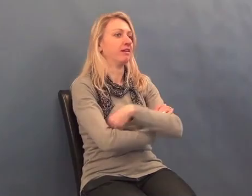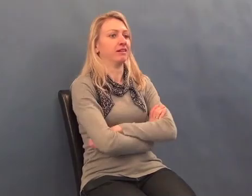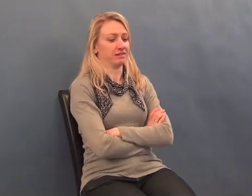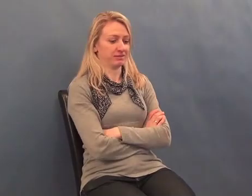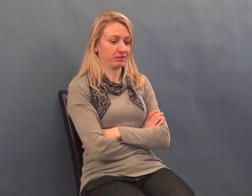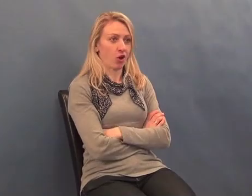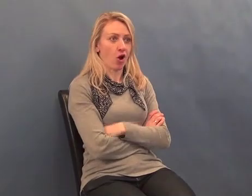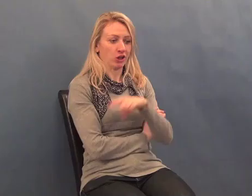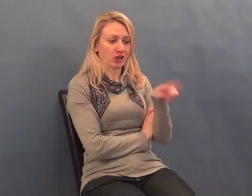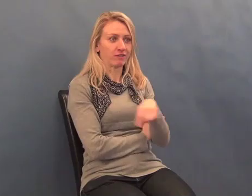Czerwony okrągły znak.